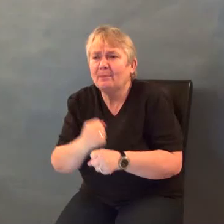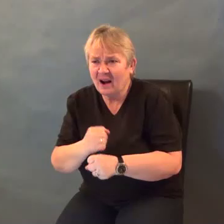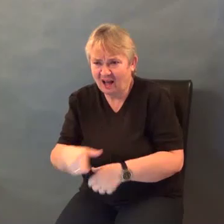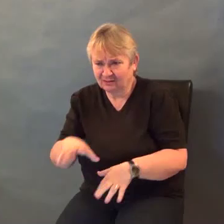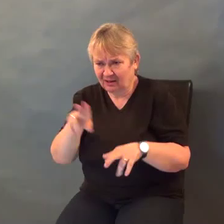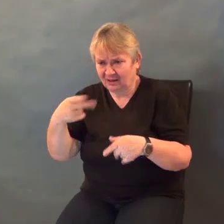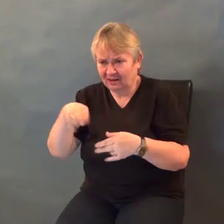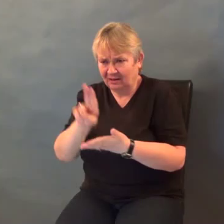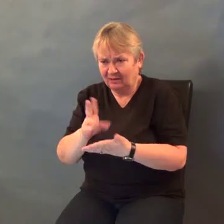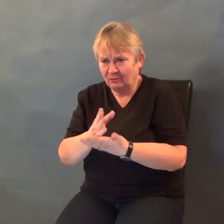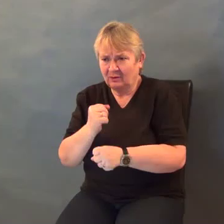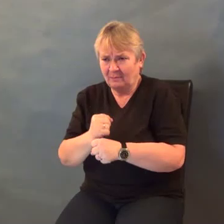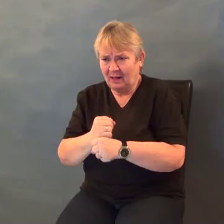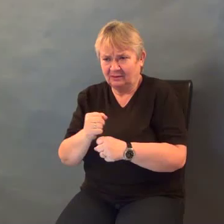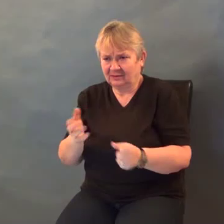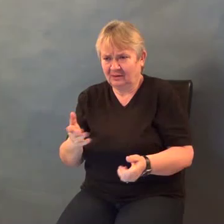To jest tylko w pracy.